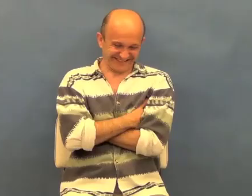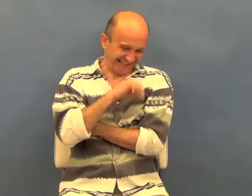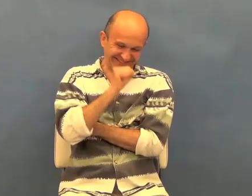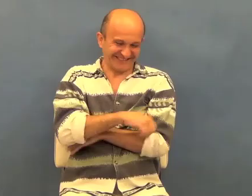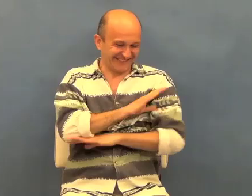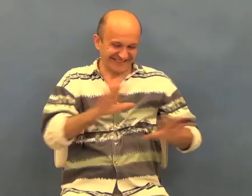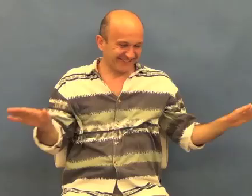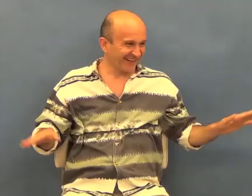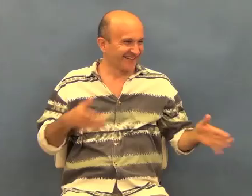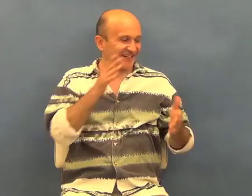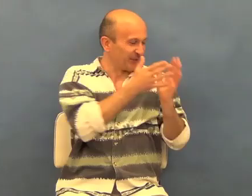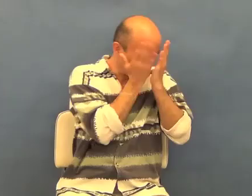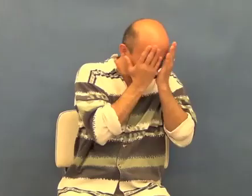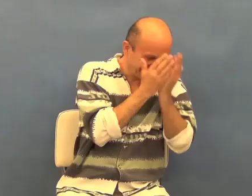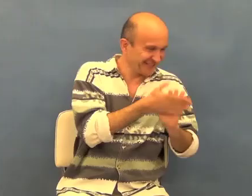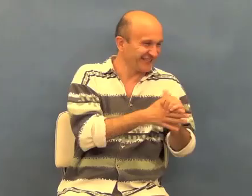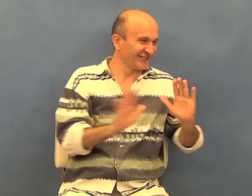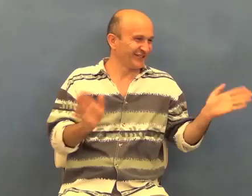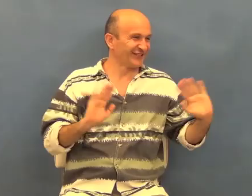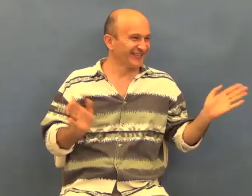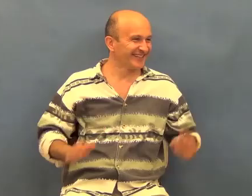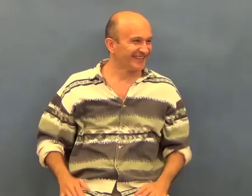W ogóle, wcale, tylko myć twarz i ręce.